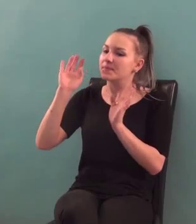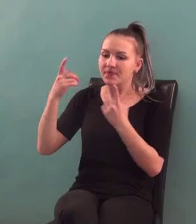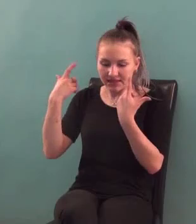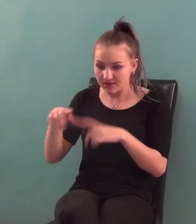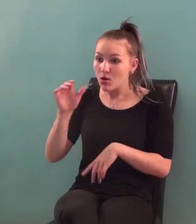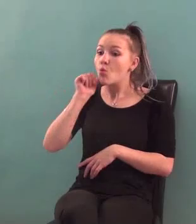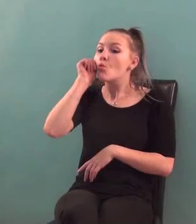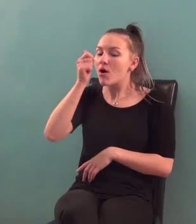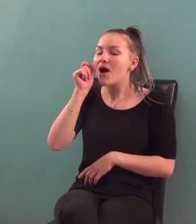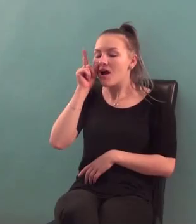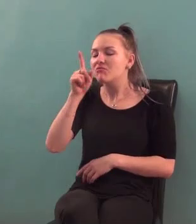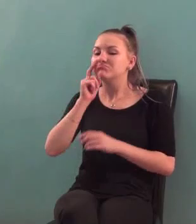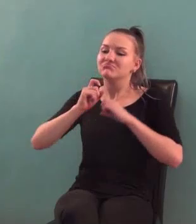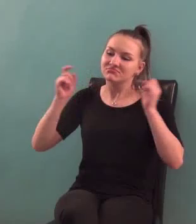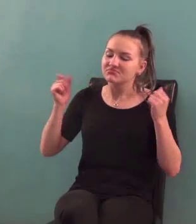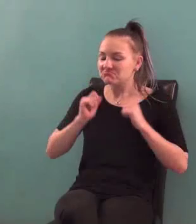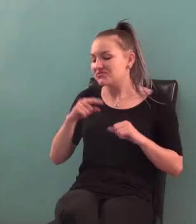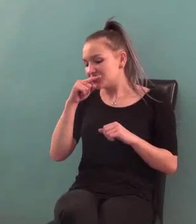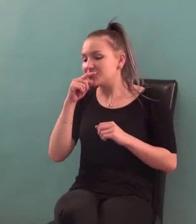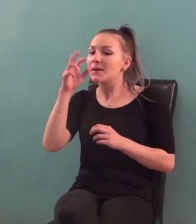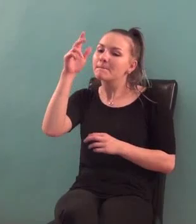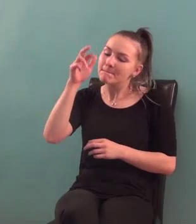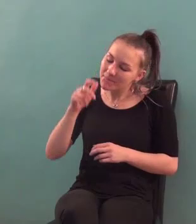Następnego dnia rano mężczyzna rozciąga się, myje zęby, schodzi na dół na jedzenie.